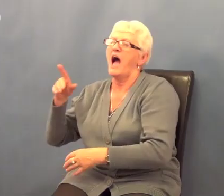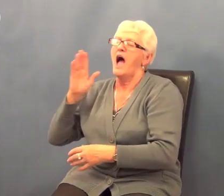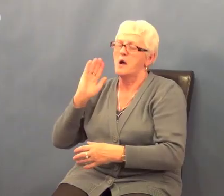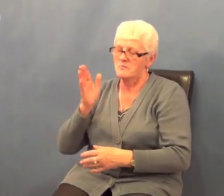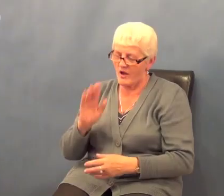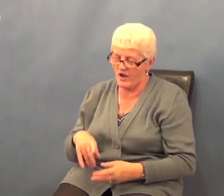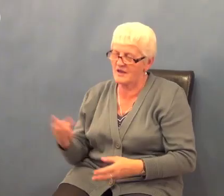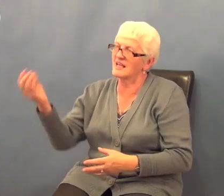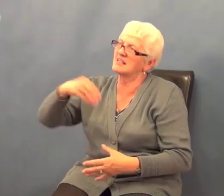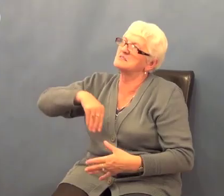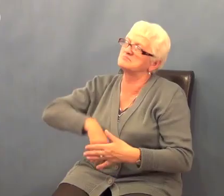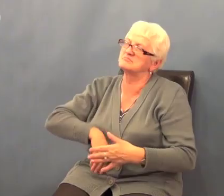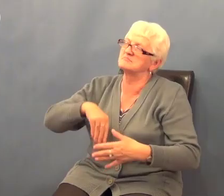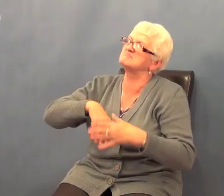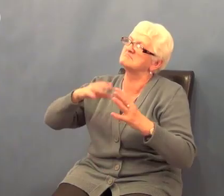A potem... ten na górze wkłada do kieszeni.